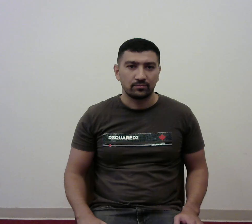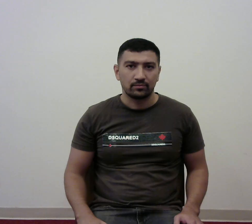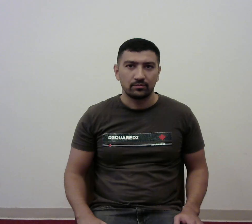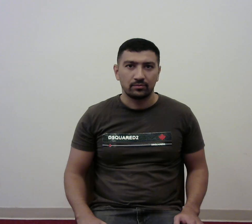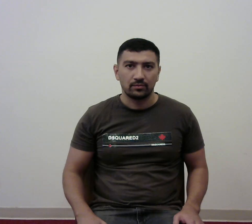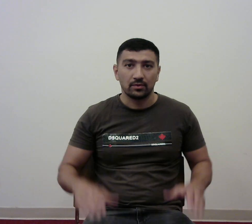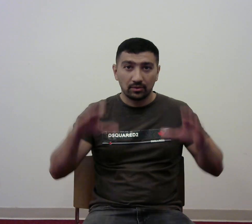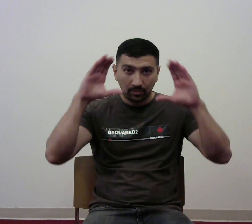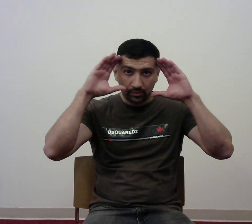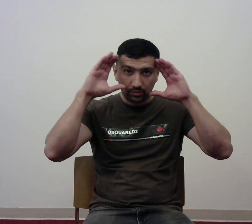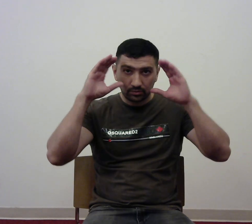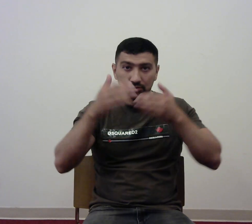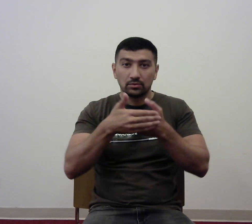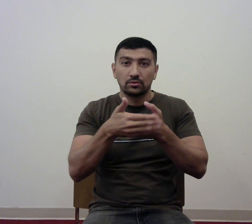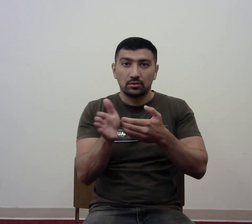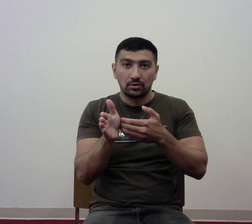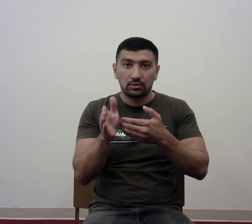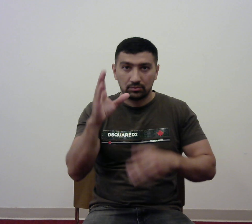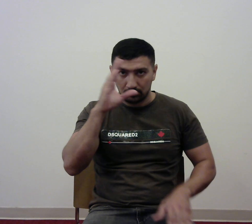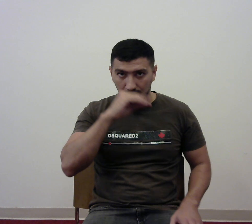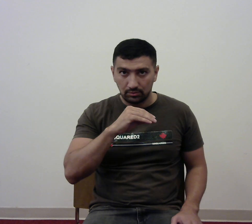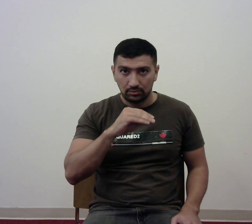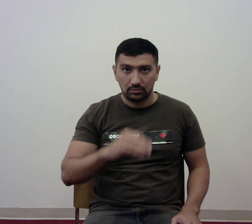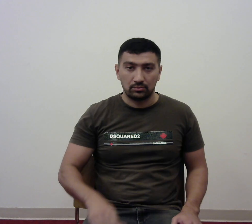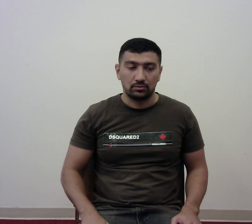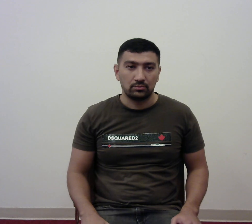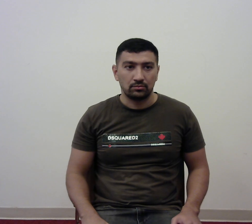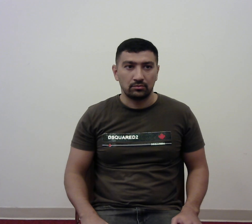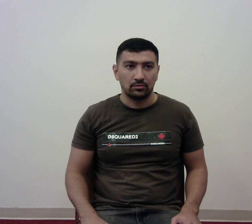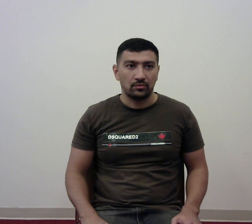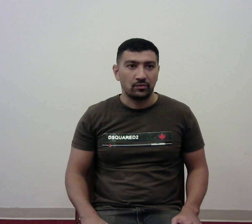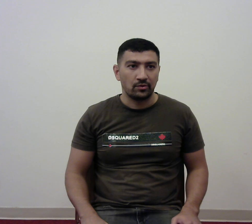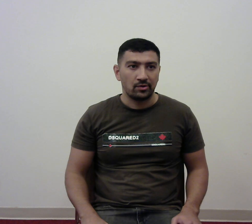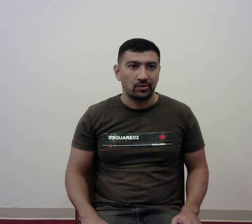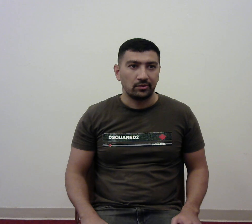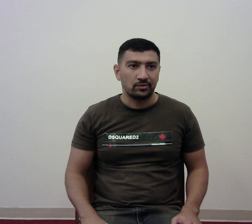Pəncərəni aça bilərsinizmi?